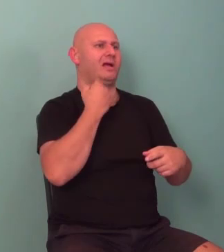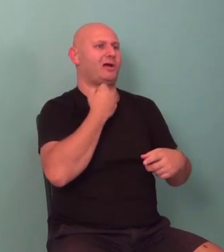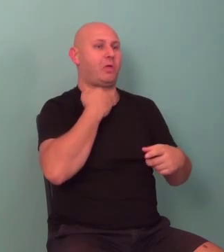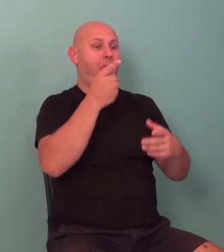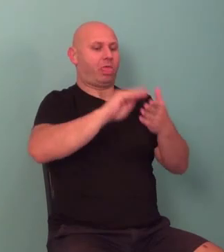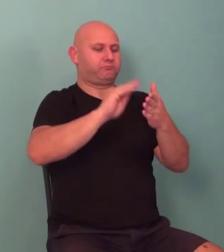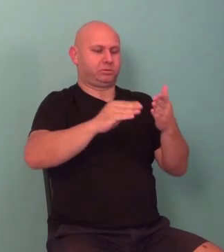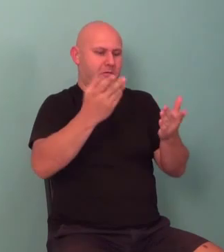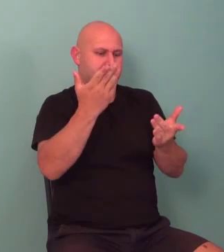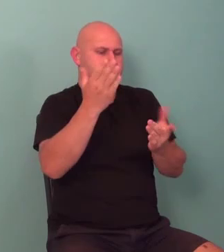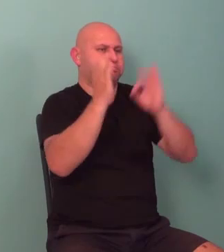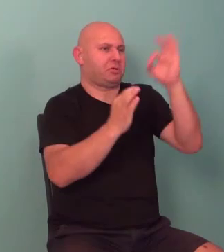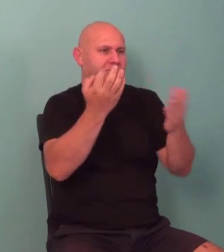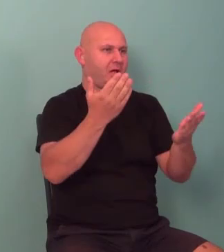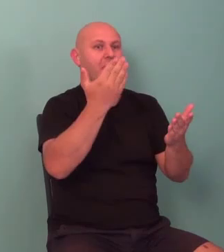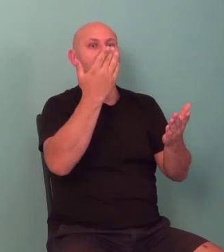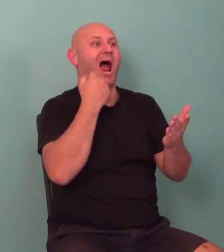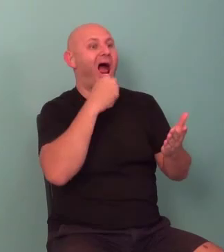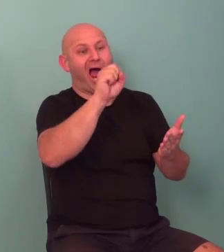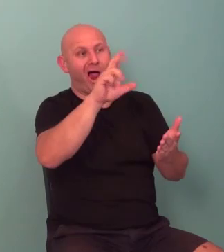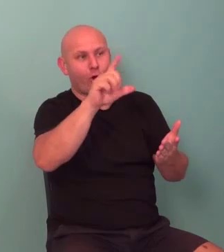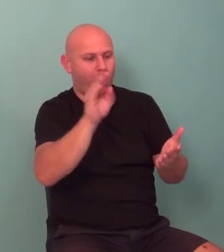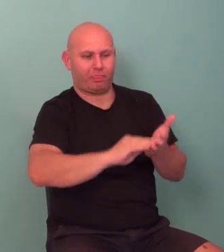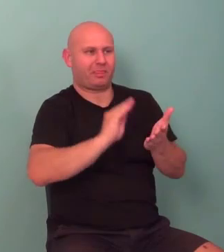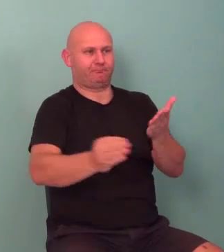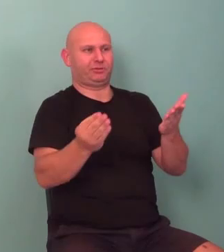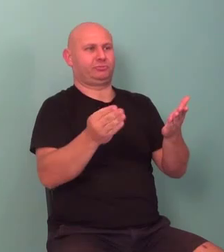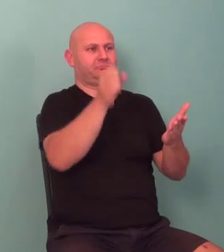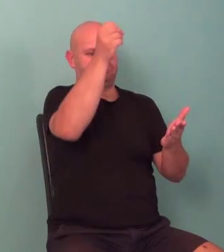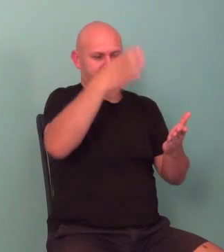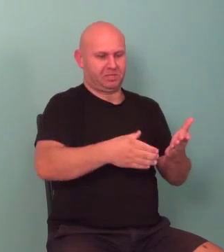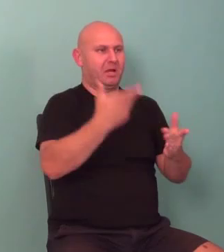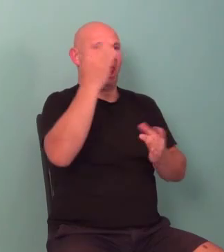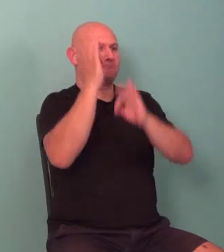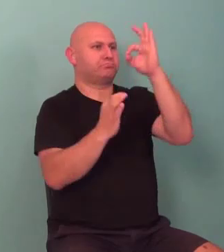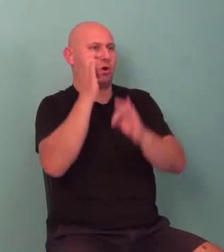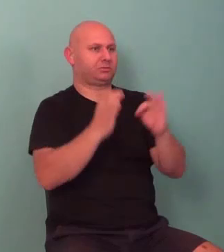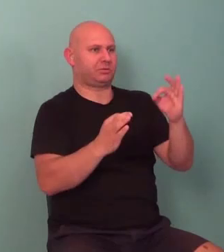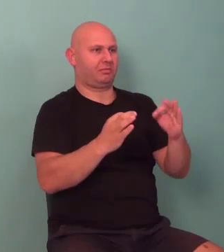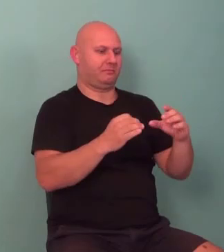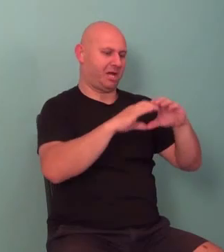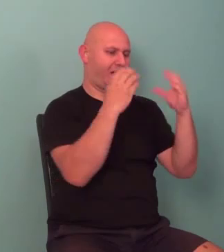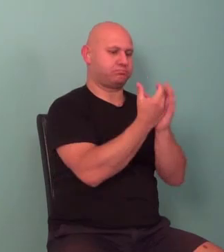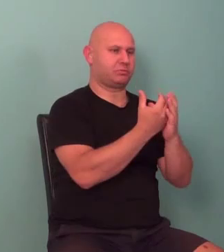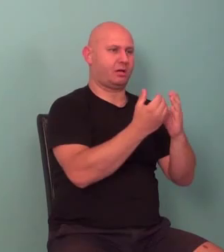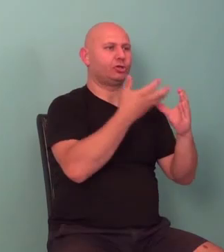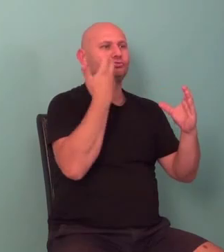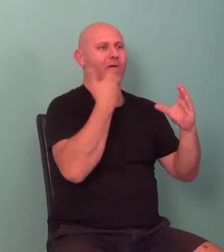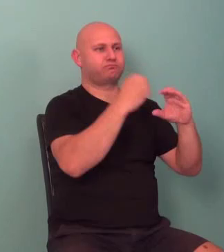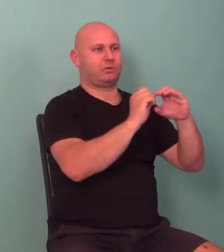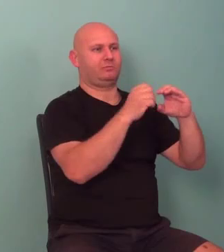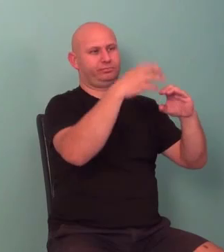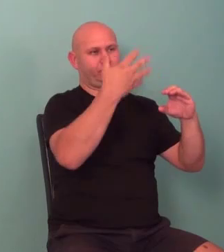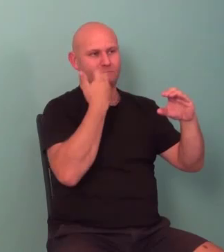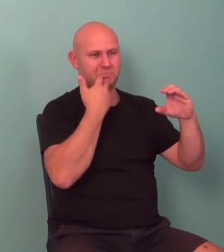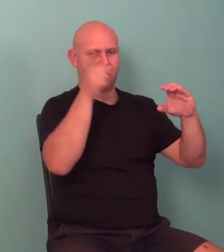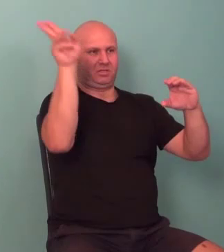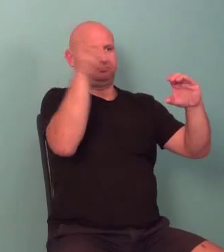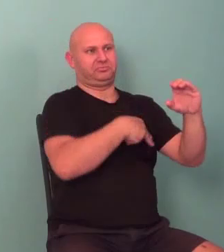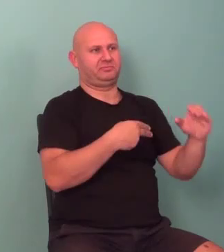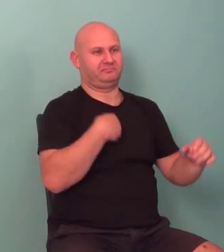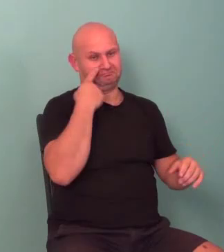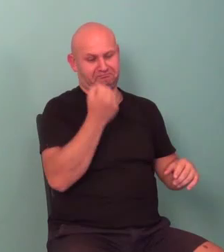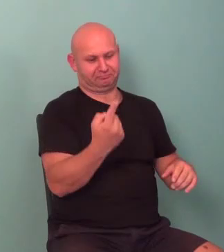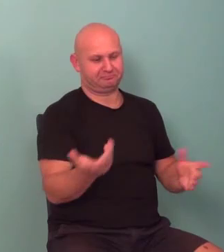Jest alkohol, ale nie ma ile procent, ani nie ma napisane, że to alkohol, jest butelka i znak "procent", a obok ciepły, dymiący hamburger.